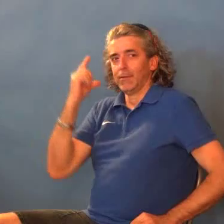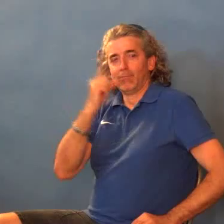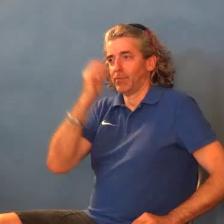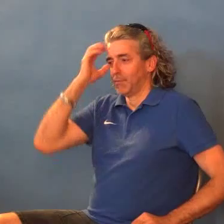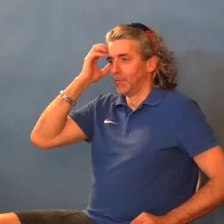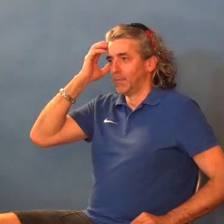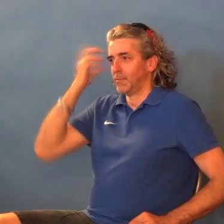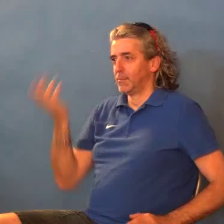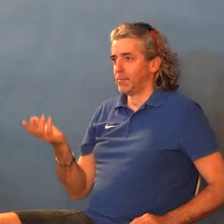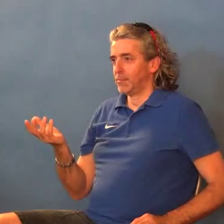Pan dalej drapał się po głowie.